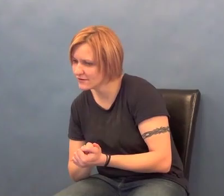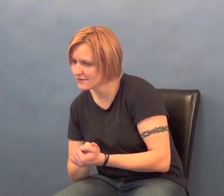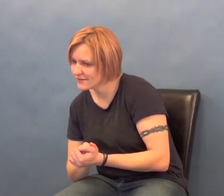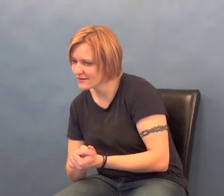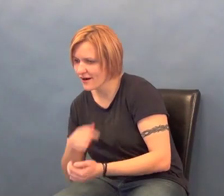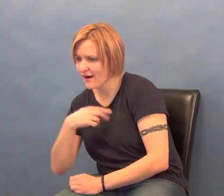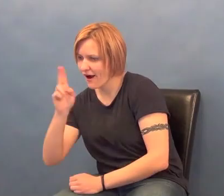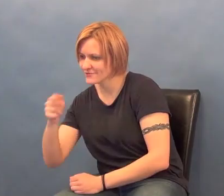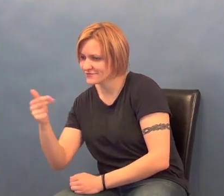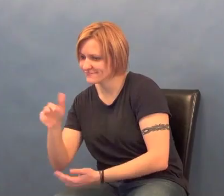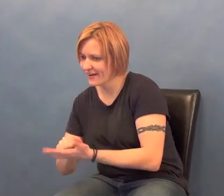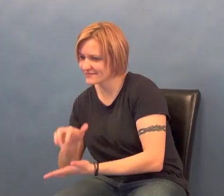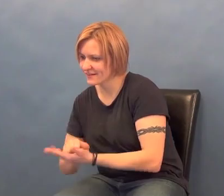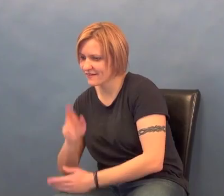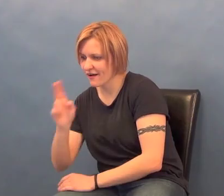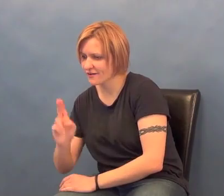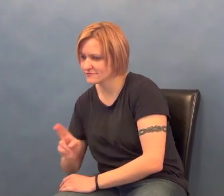Ja w każdą niedzielę jestem zajęta, w każdą.